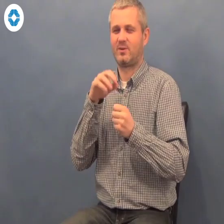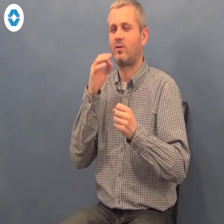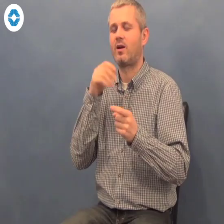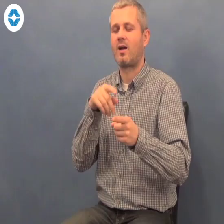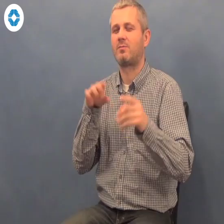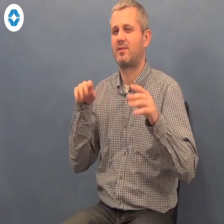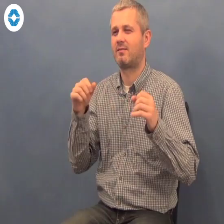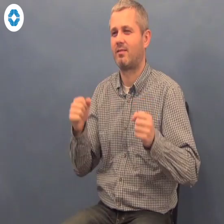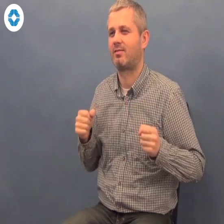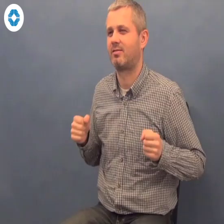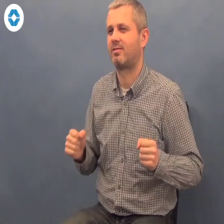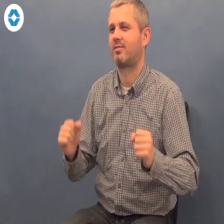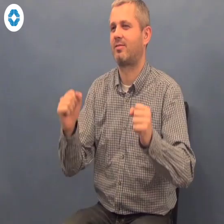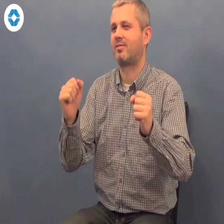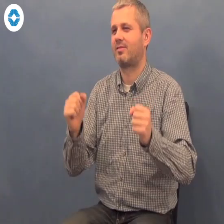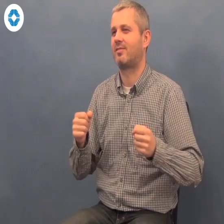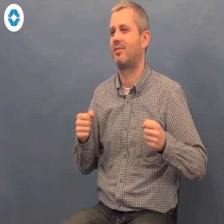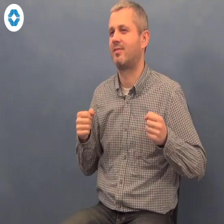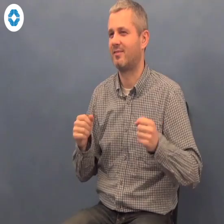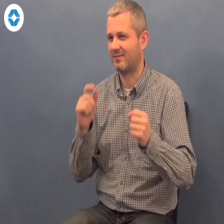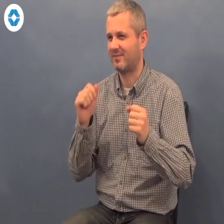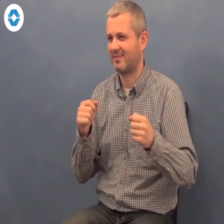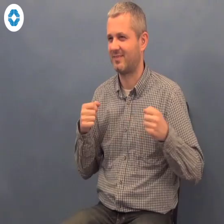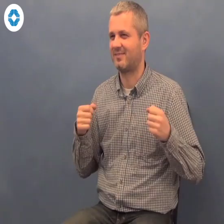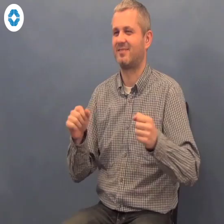A ptak buja się na huśtawce, wiesz, huśta się.